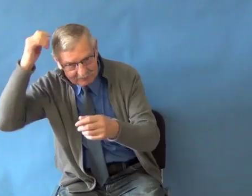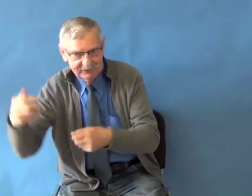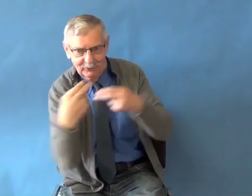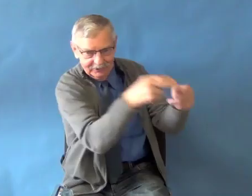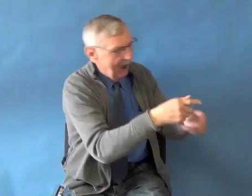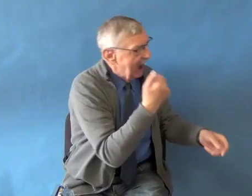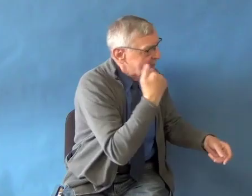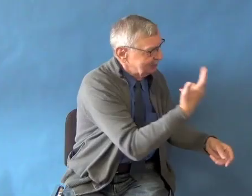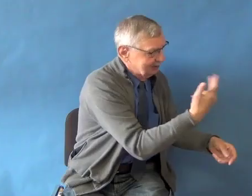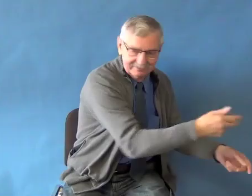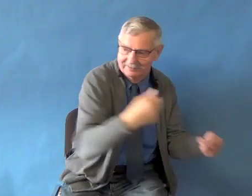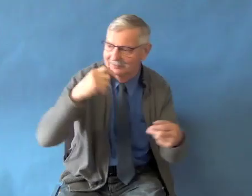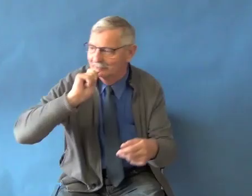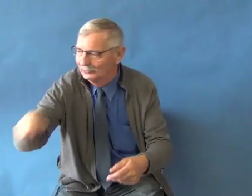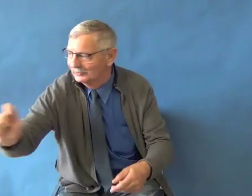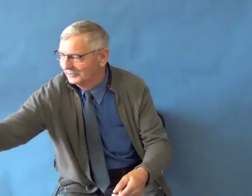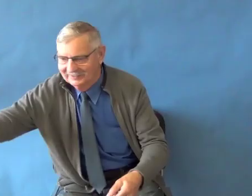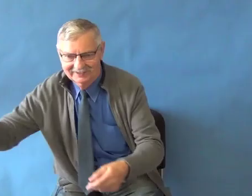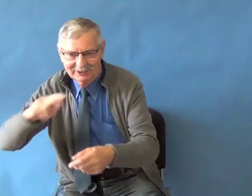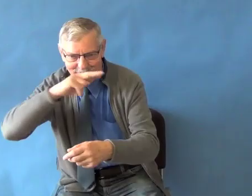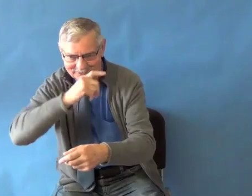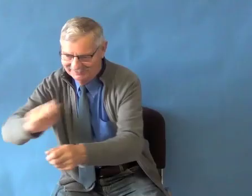W prezencie każdemu dał po gruszce.